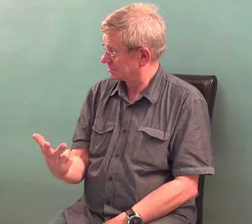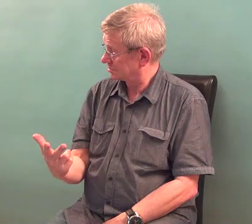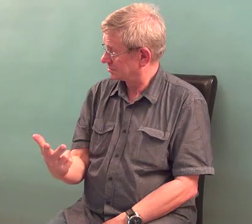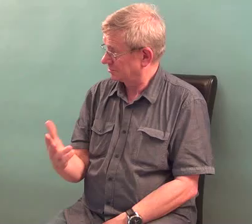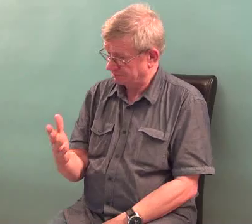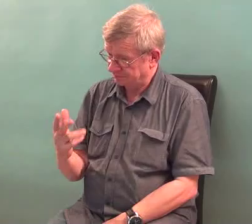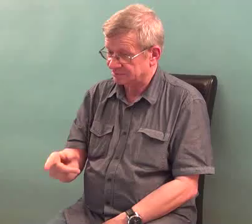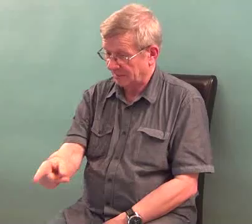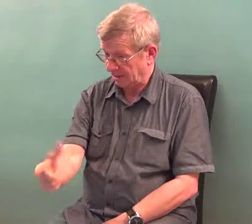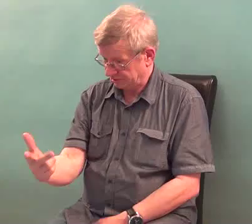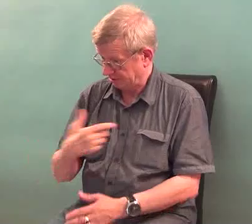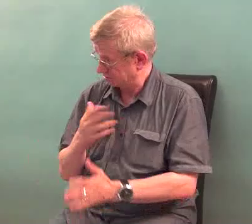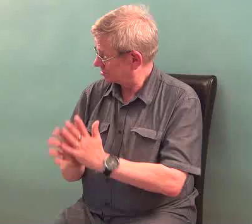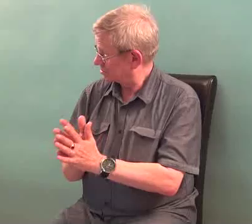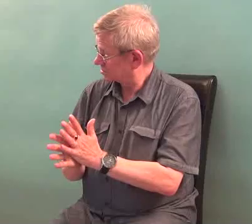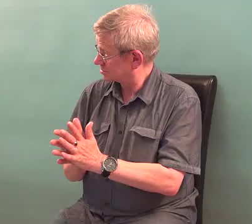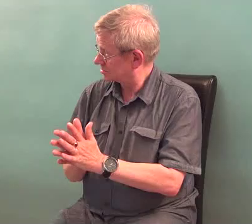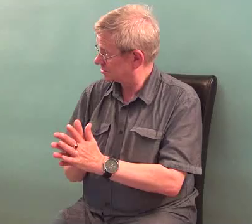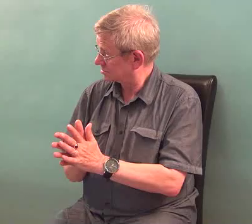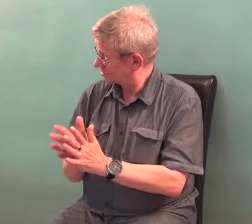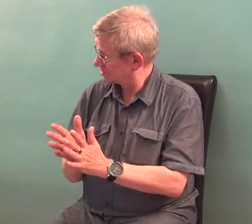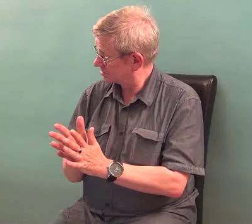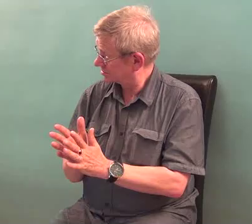Mam migać te trzy?